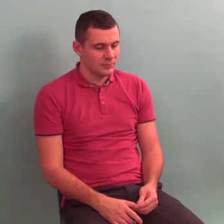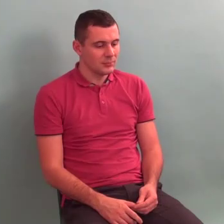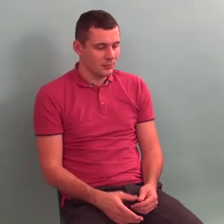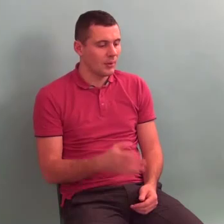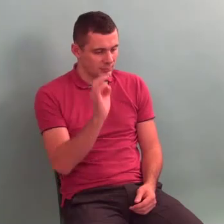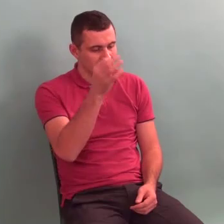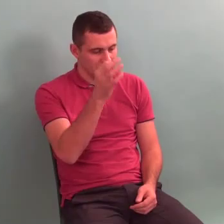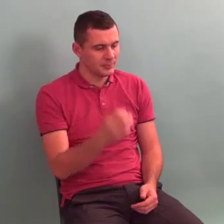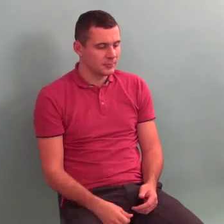Dobrze, dobrze.